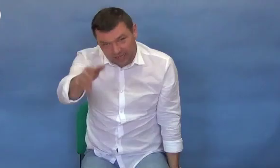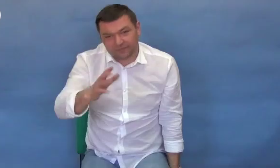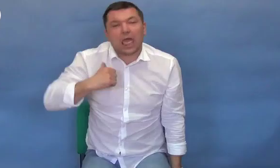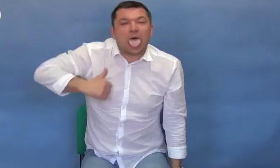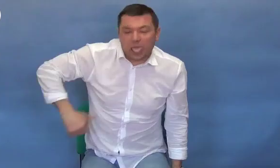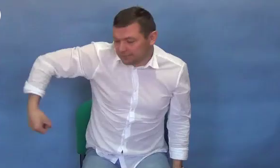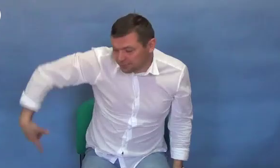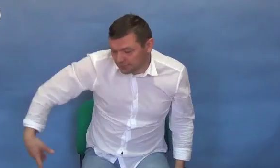Robią tam kupy...